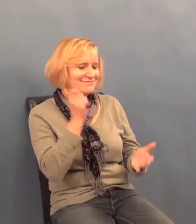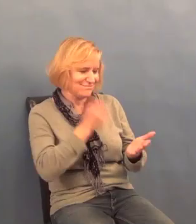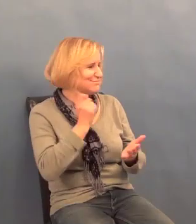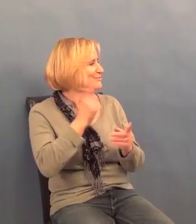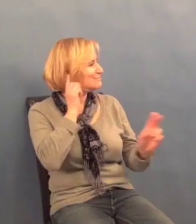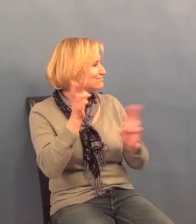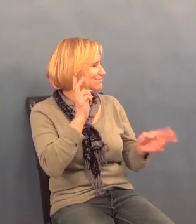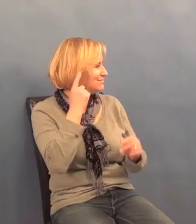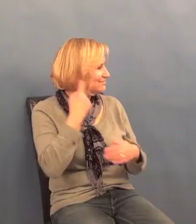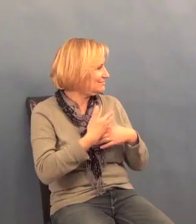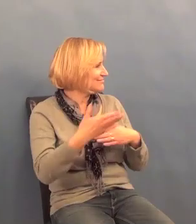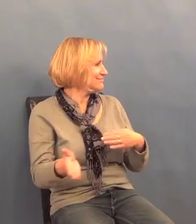Słyszy dźwięk młotka.